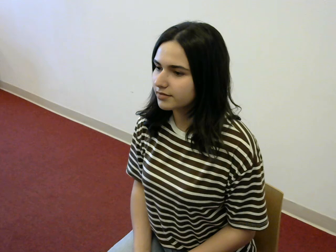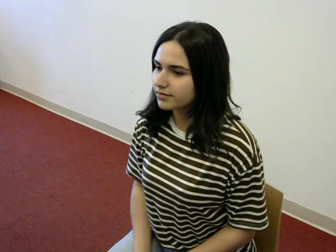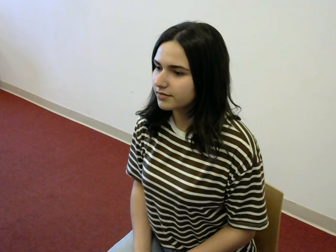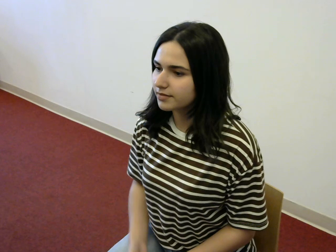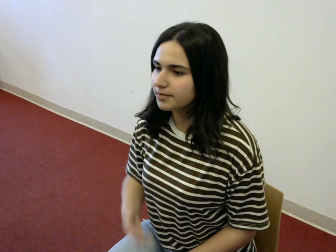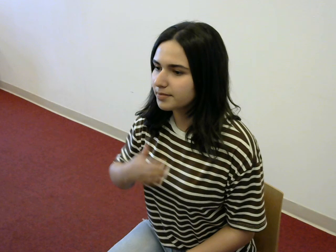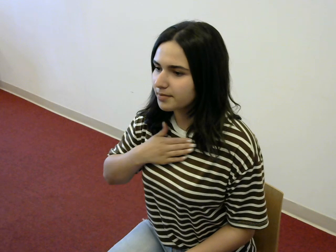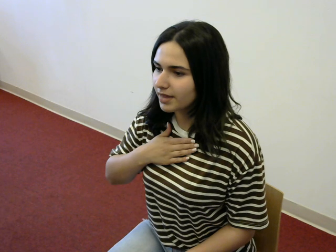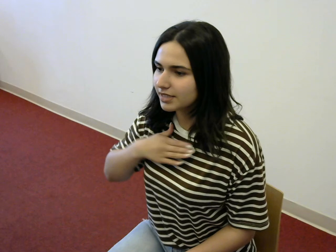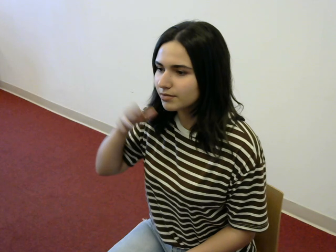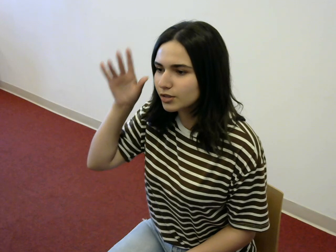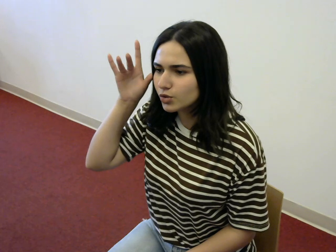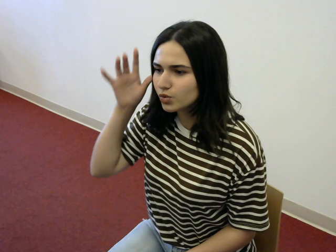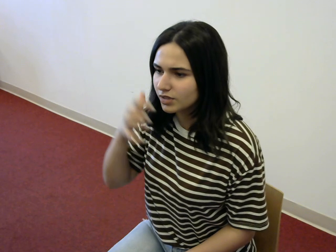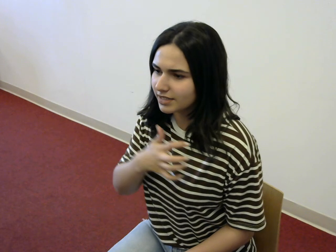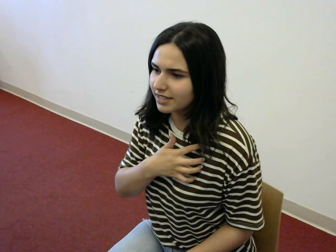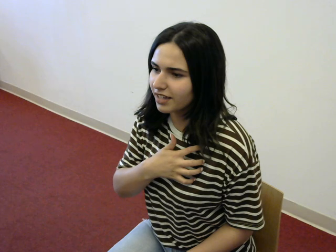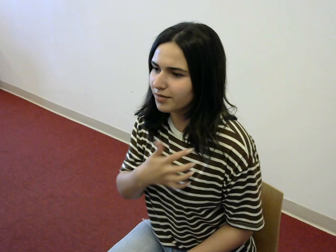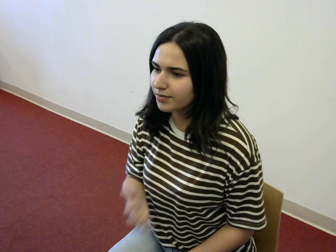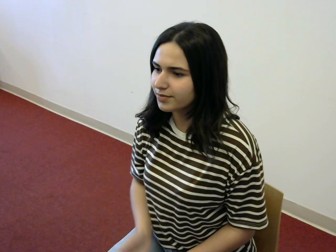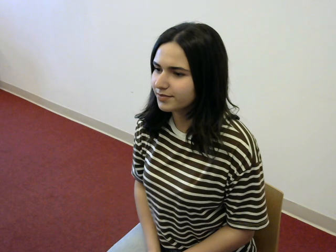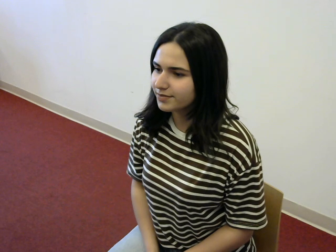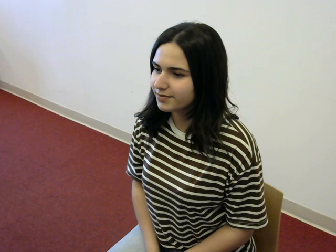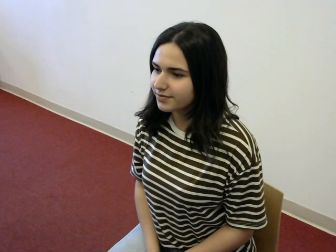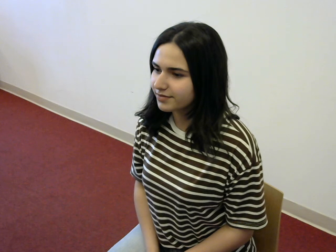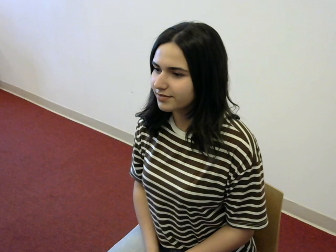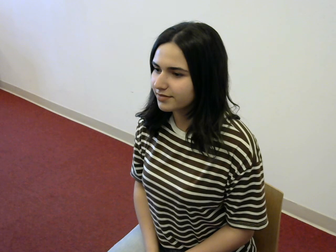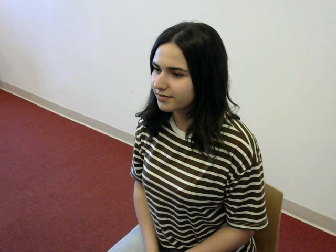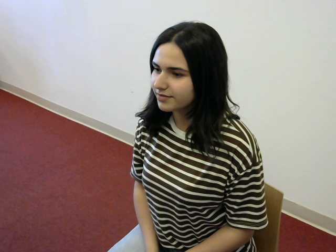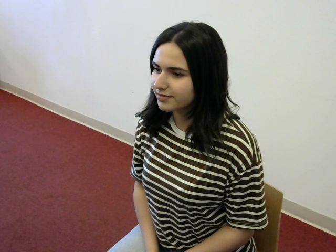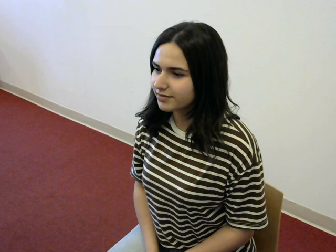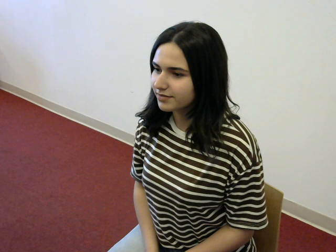Mən su istəyirəm